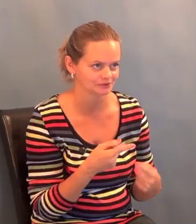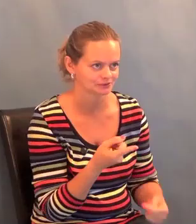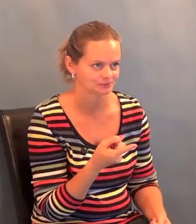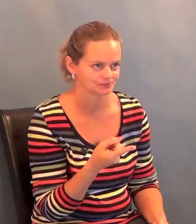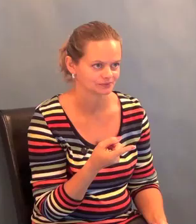Pasuje ci?